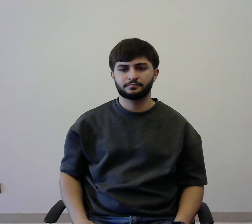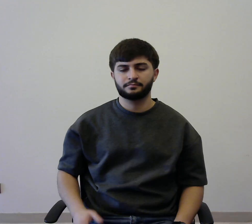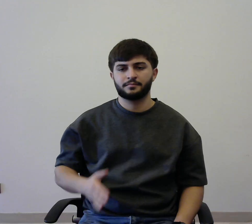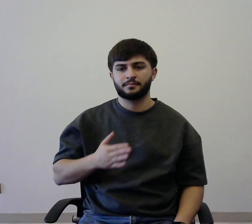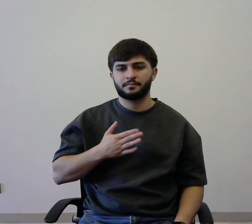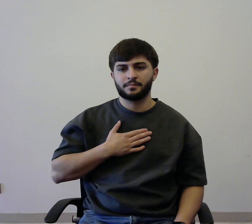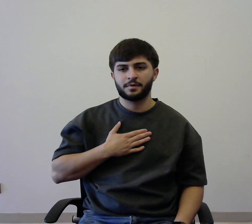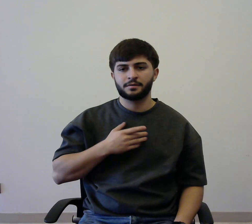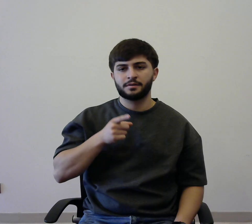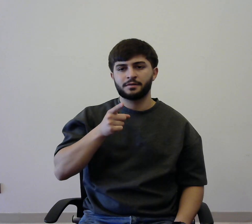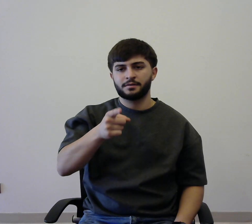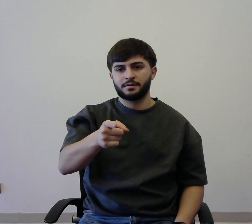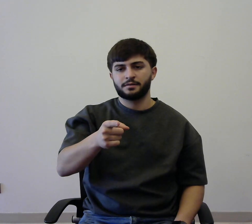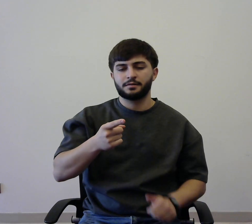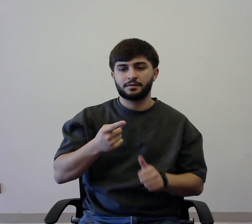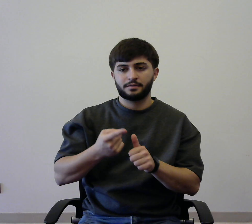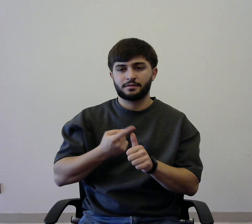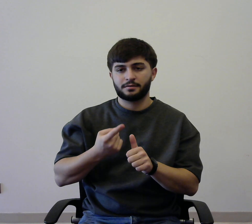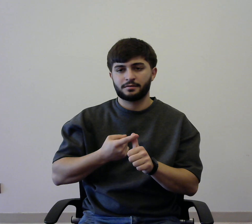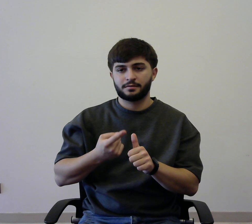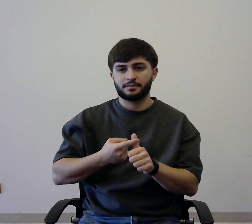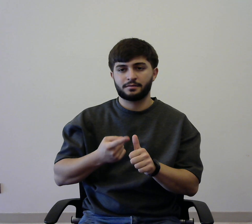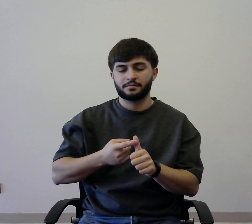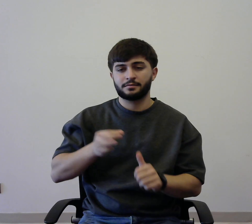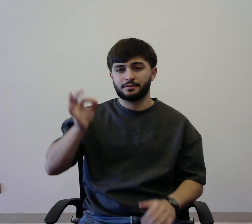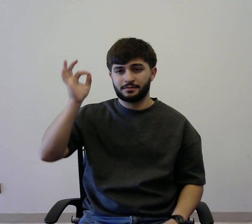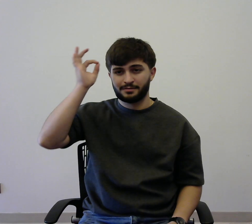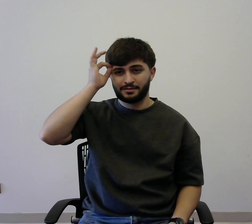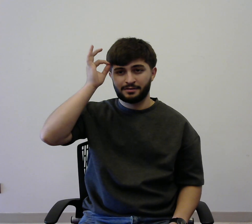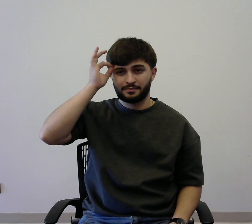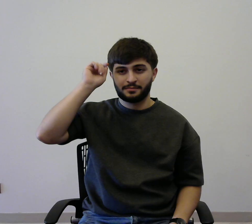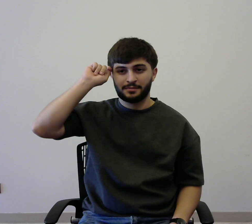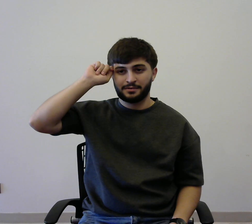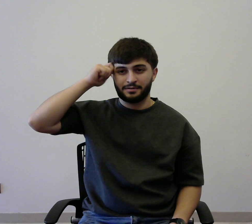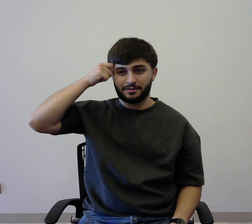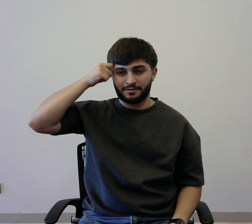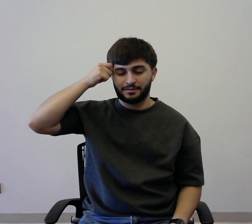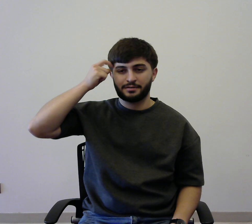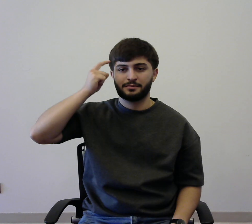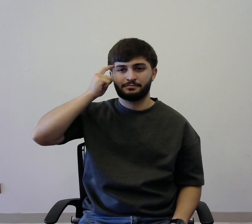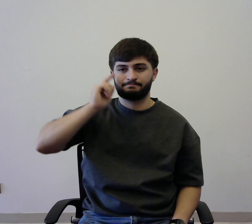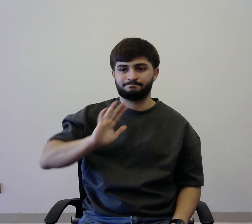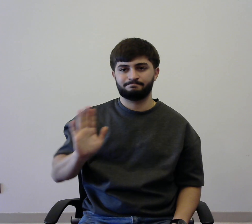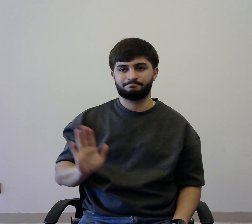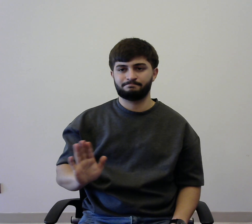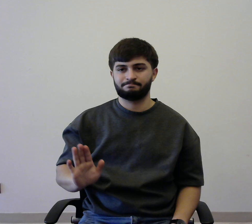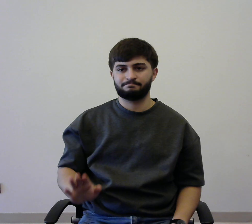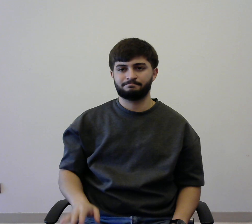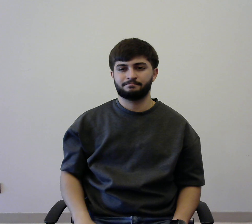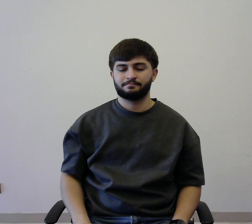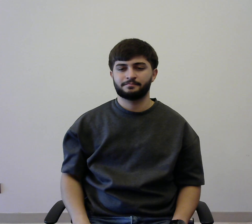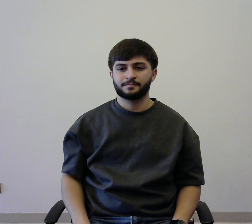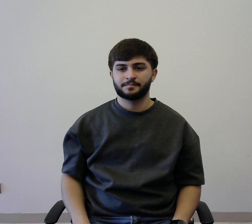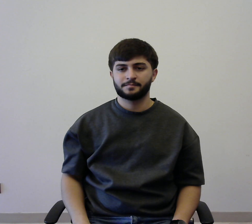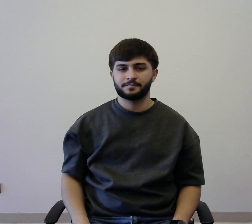Mən sənin adını yadımda saxlaya bilmirəm